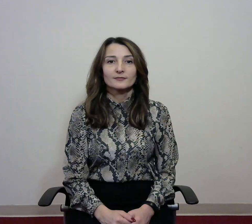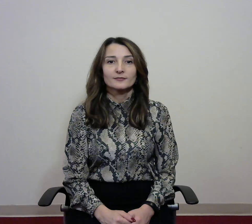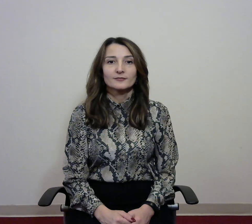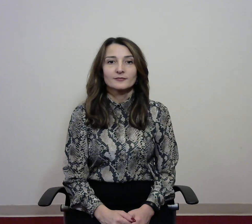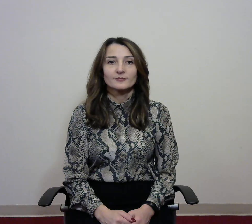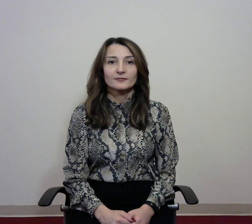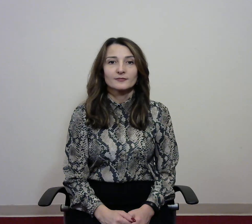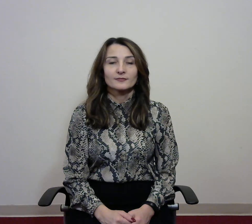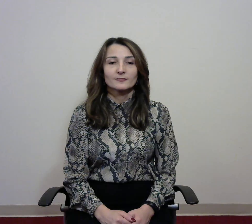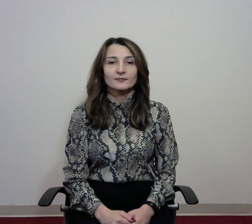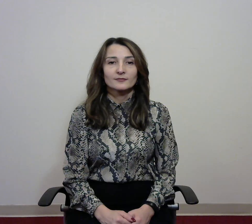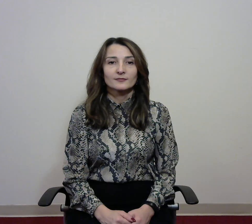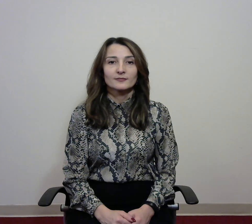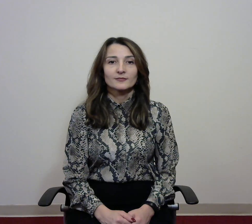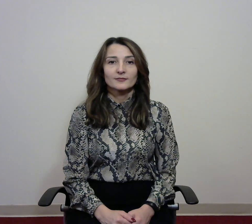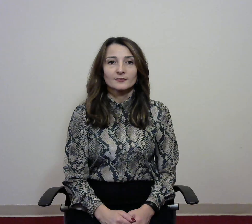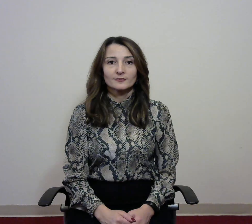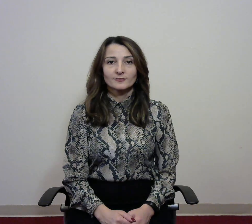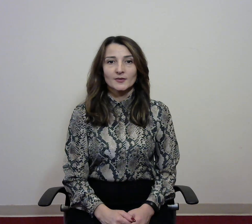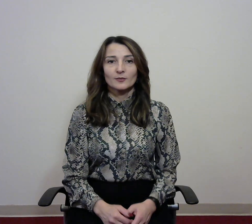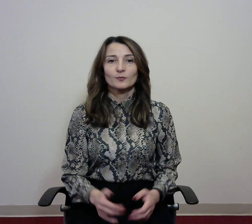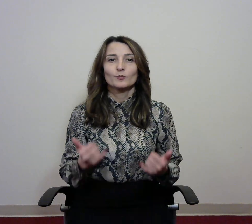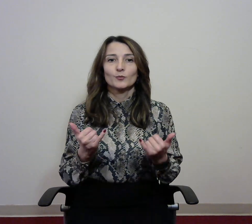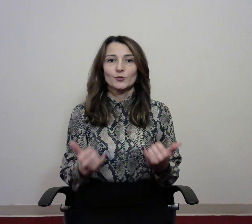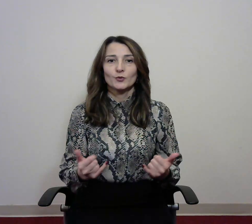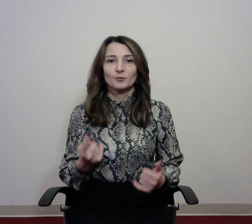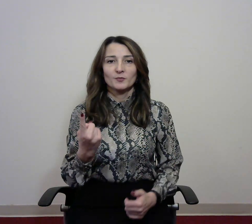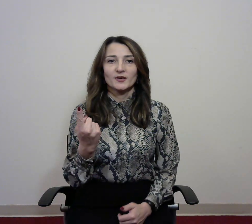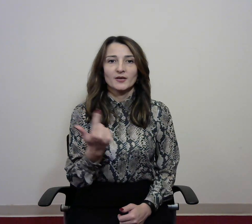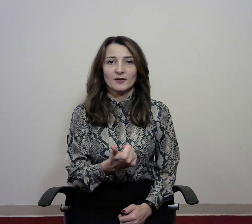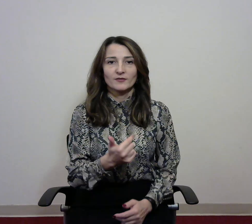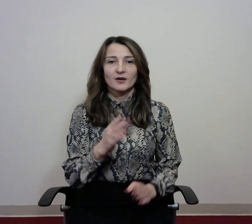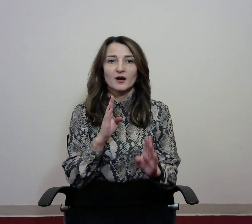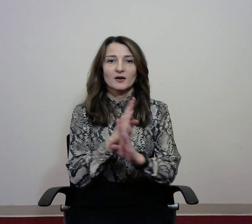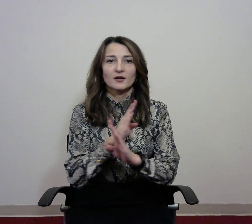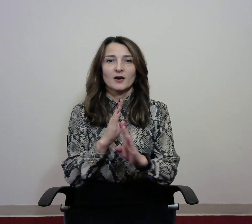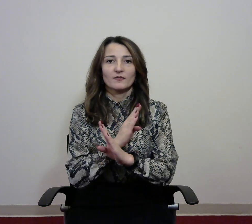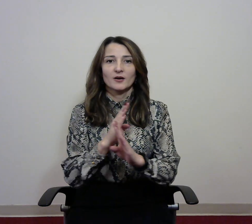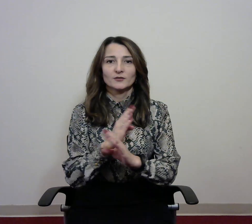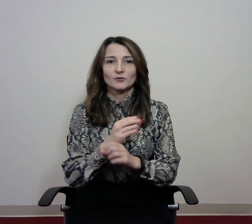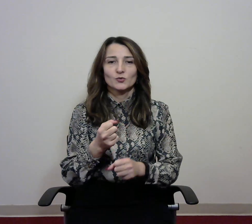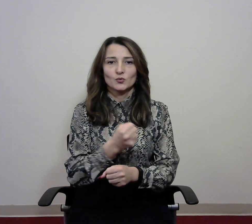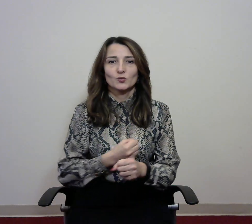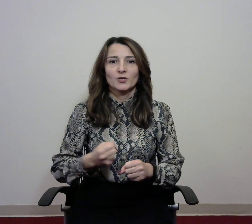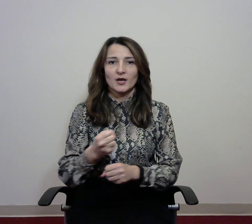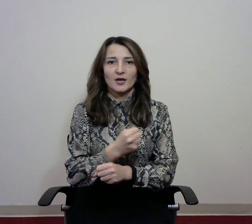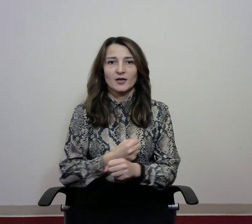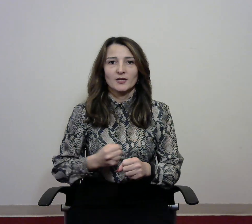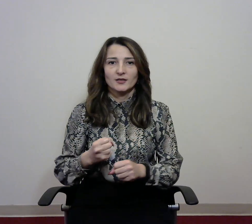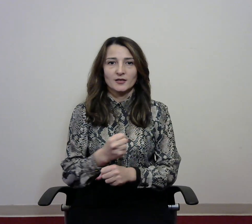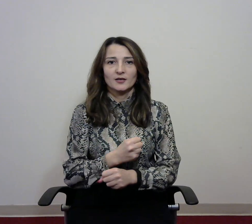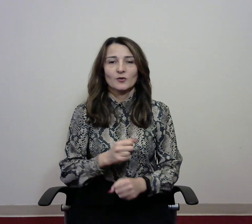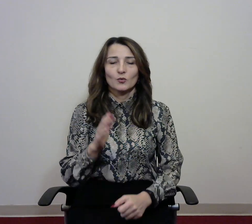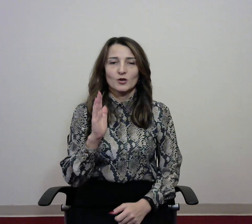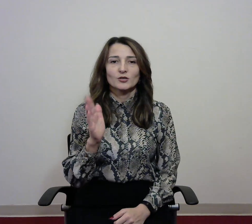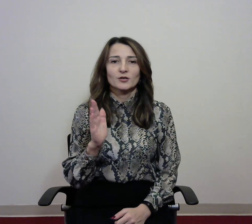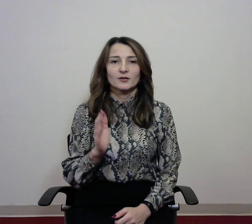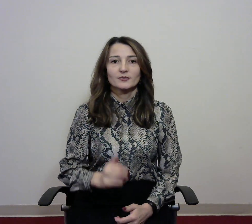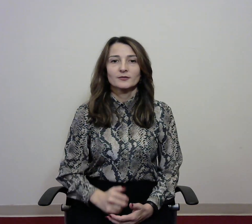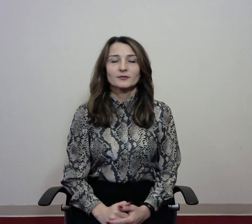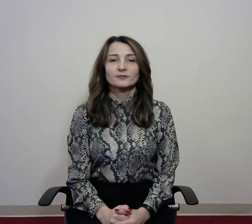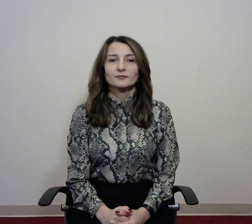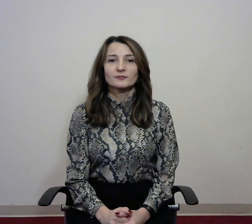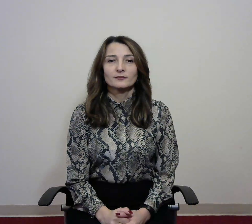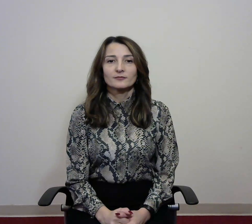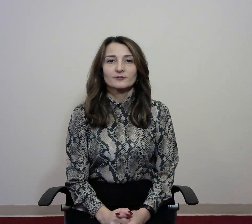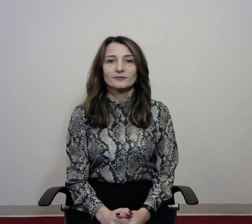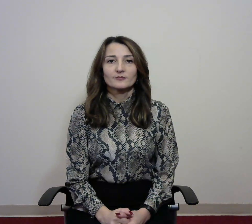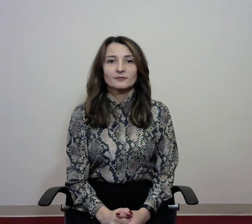Bu həftə hava küləkli olacaq